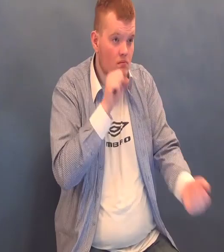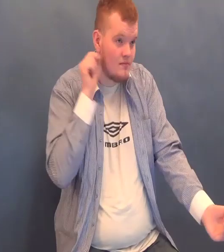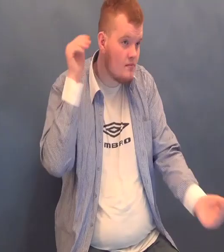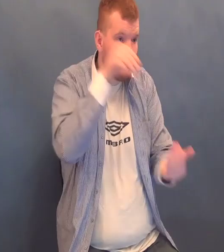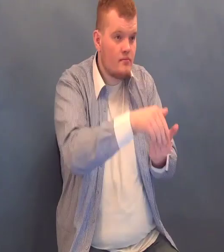Zobacz, co tam jest napisane.